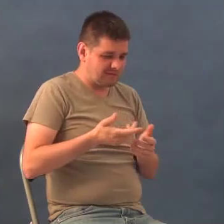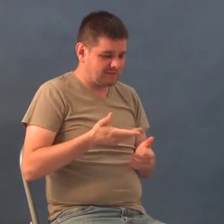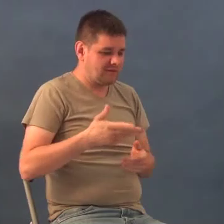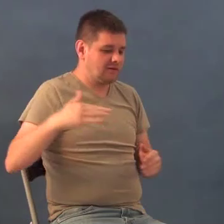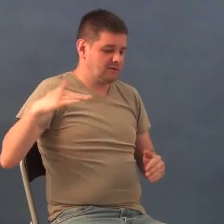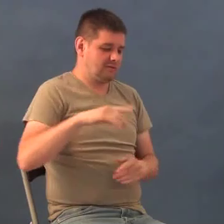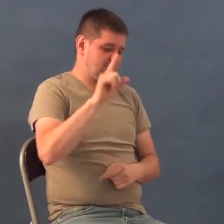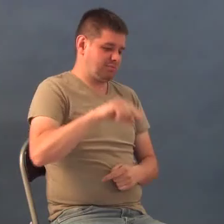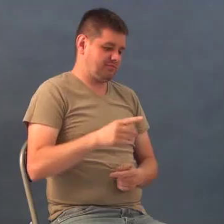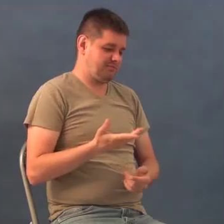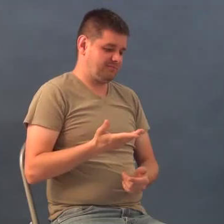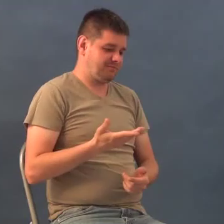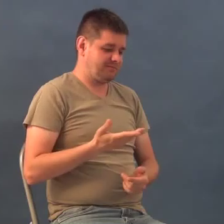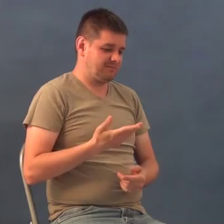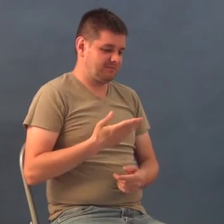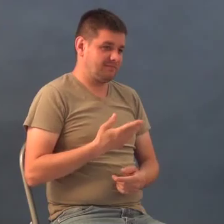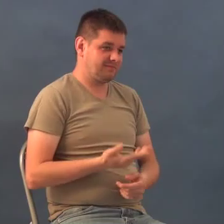Uwaga, patrz na nadjeżdżający pociąg.